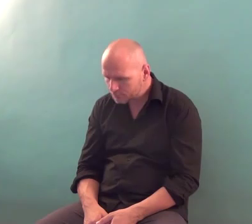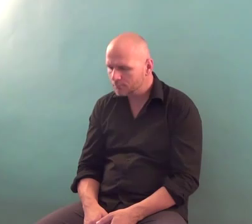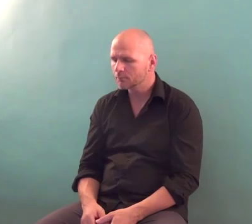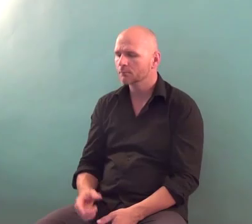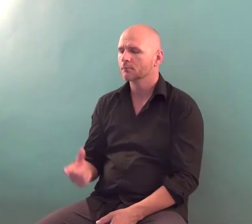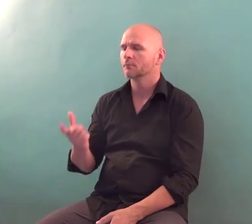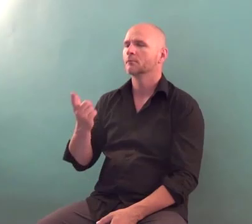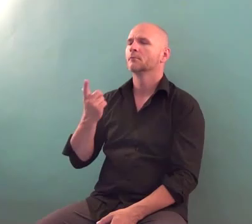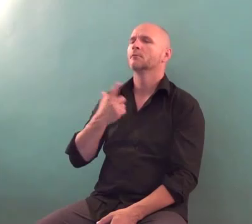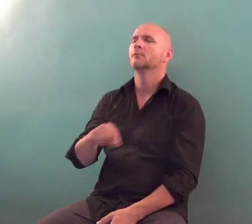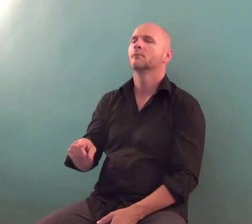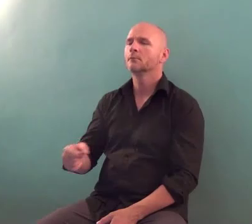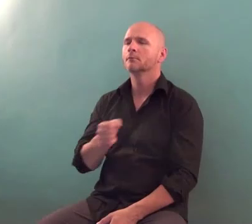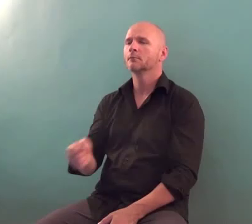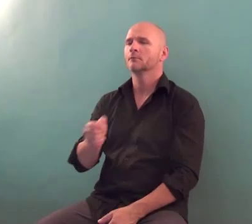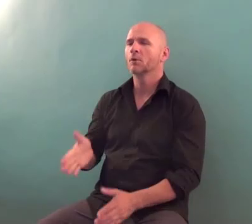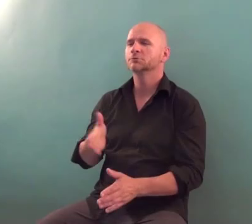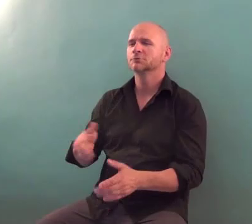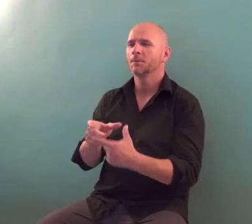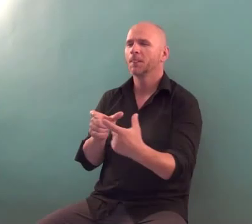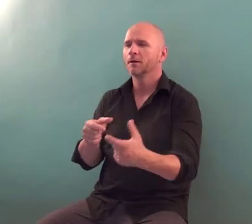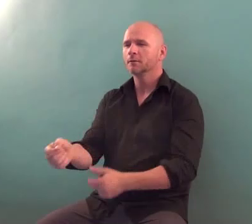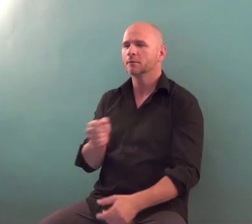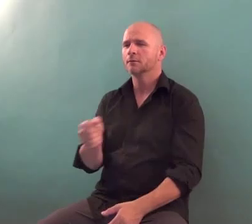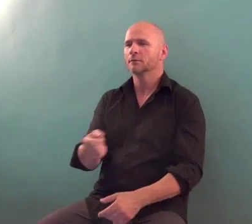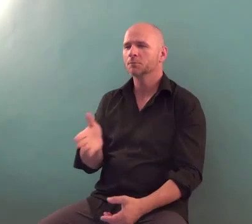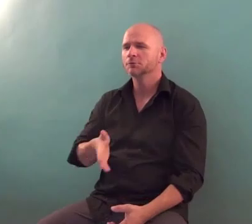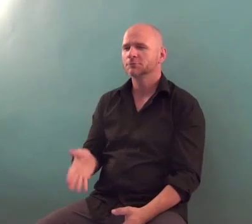Aha, to jest taki mały pociąg.